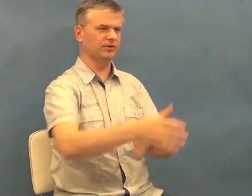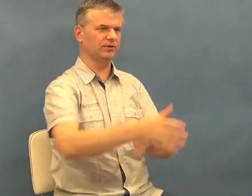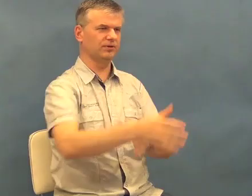Dobrze.